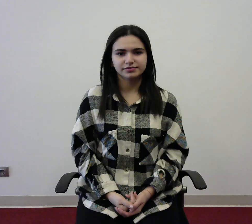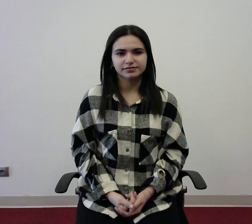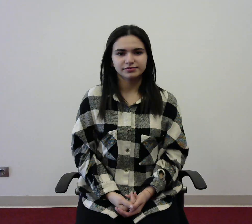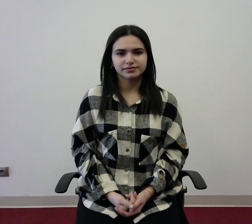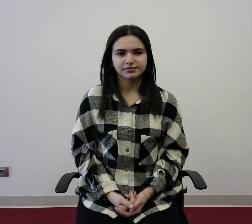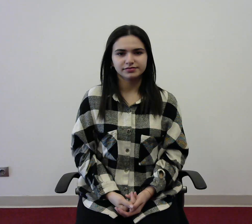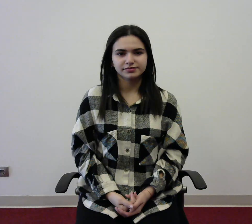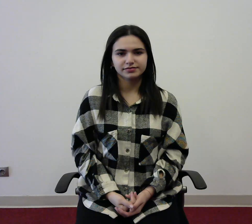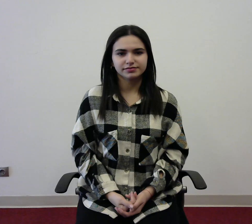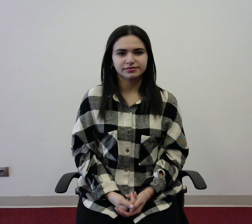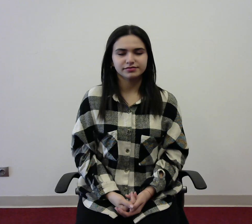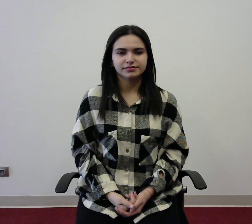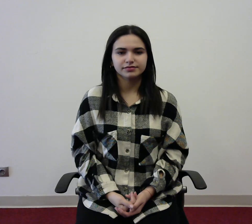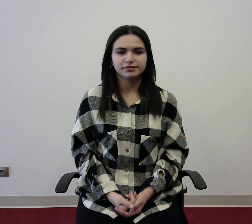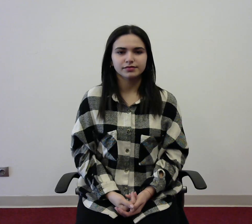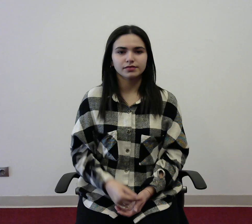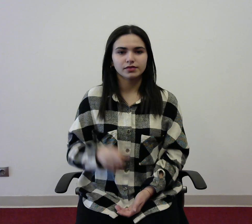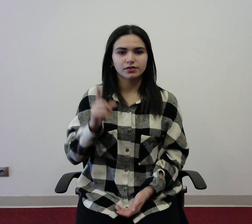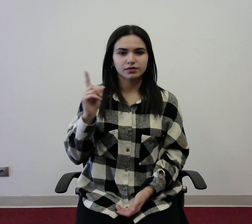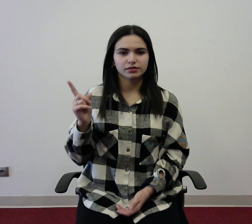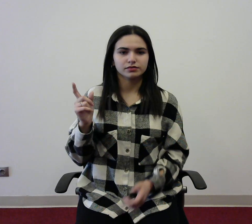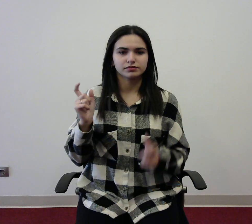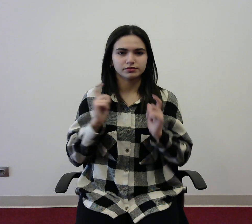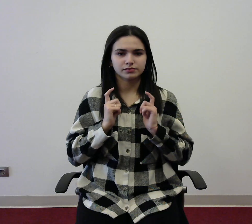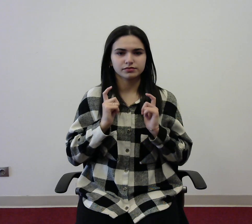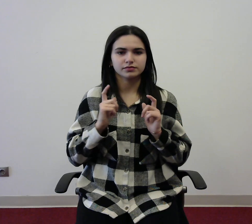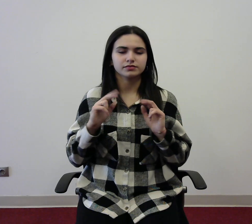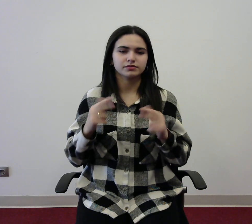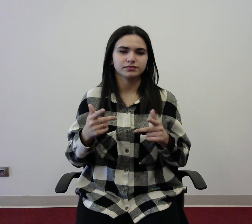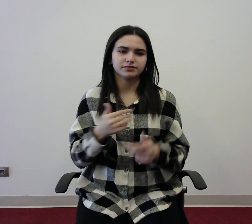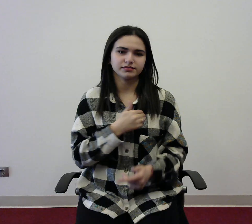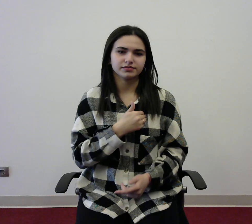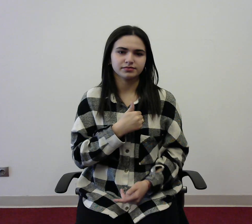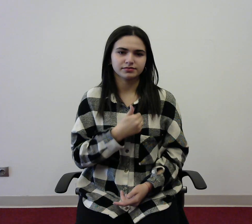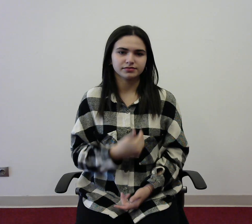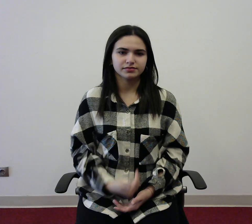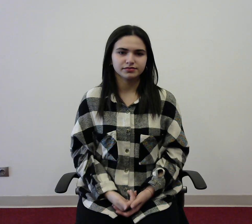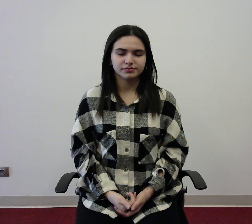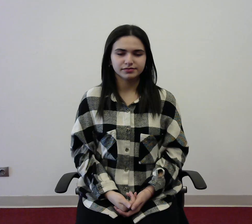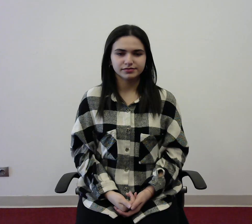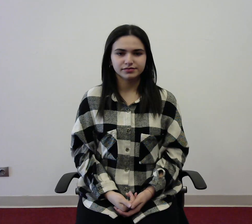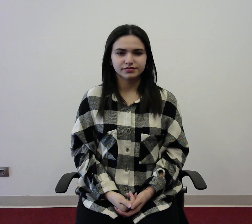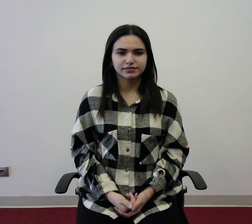O köynəyini dəyişmək istəyir